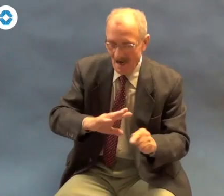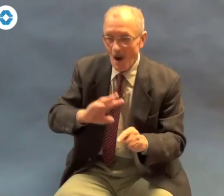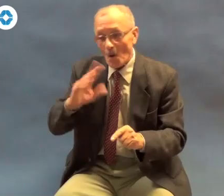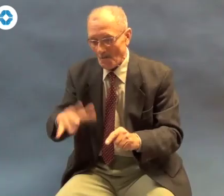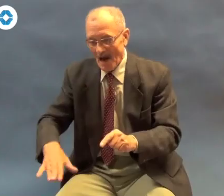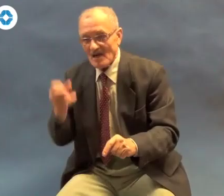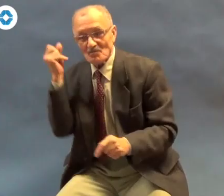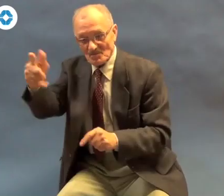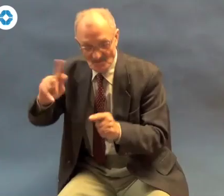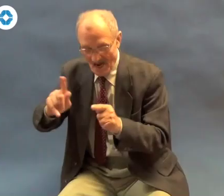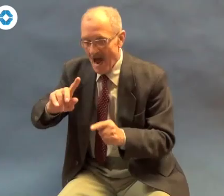A ten mały rzuca, no.